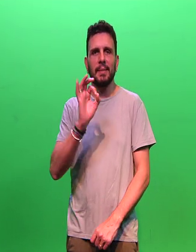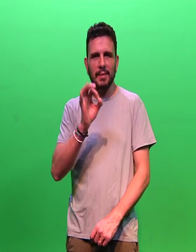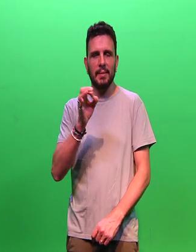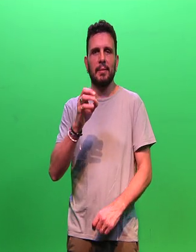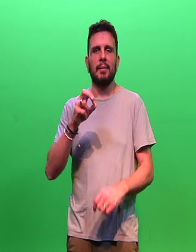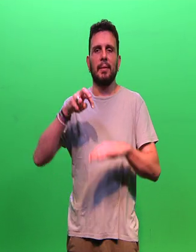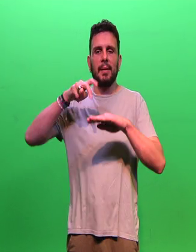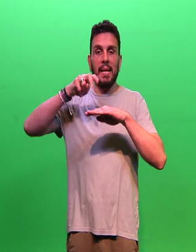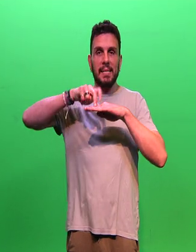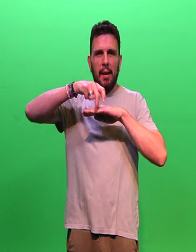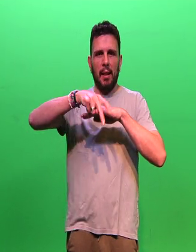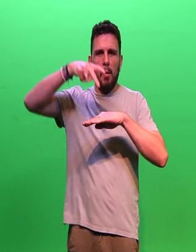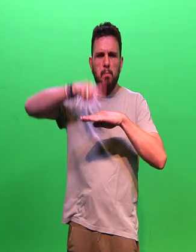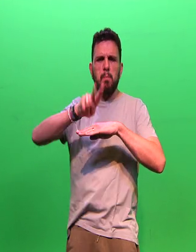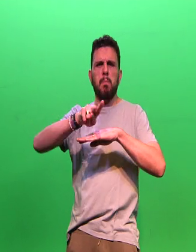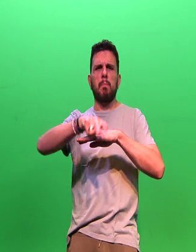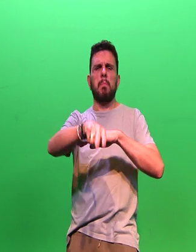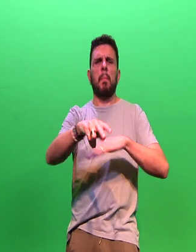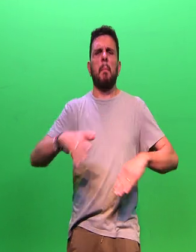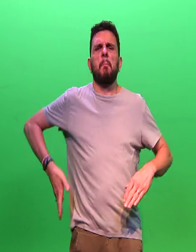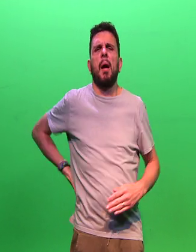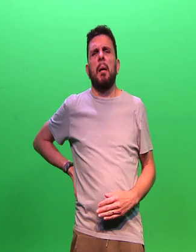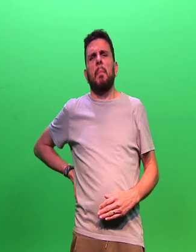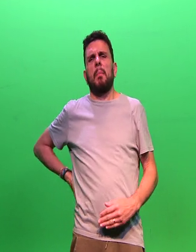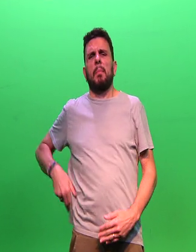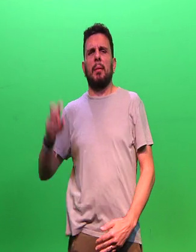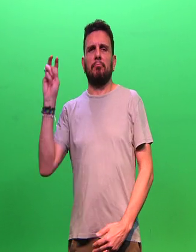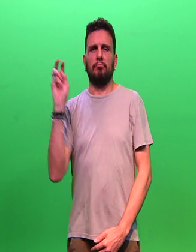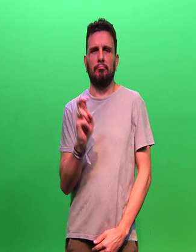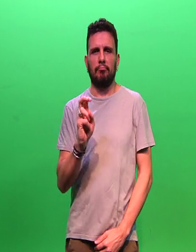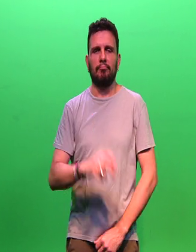Sí, estava baixant les escales i vaig caure i vaig baixar-les picant amb l'esquena, per això vinc.